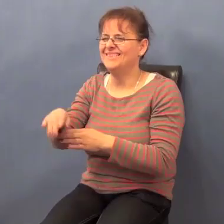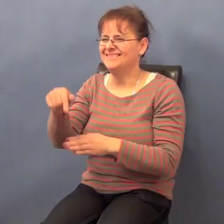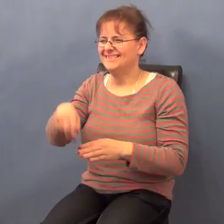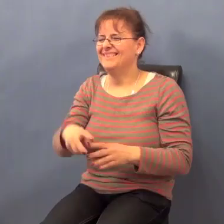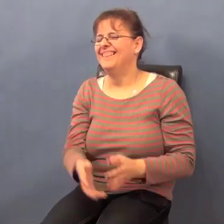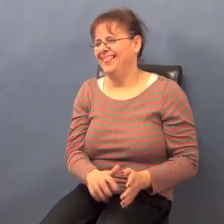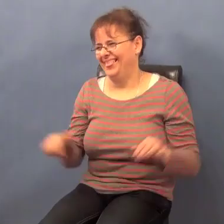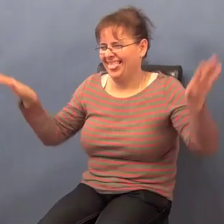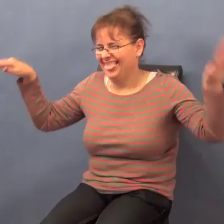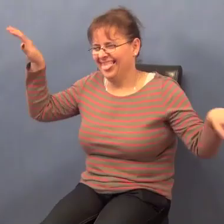Nic nie widać, jest w środku.